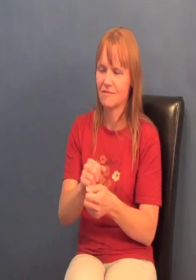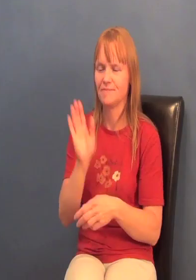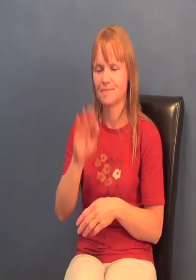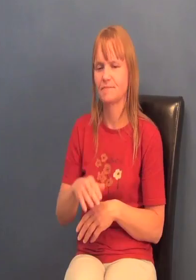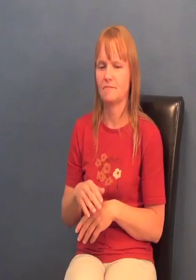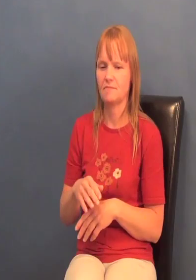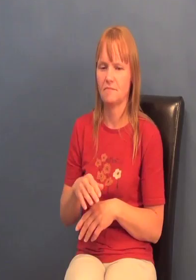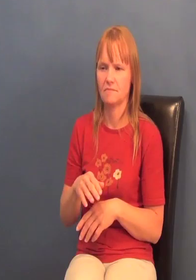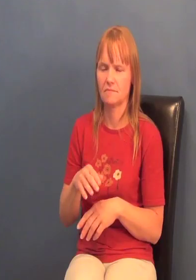Dobra.